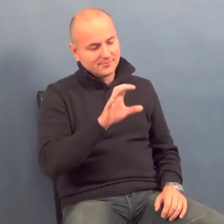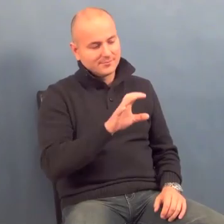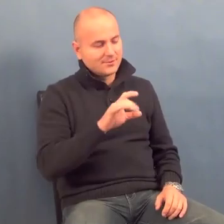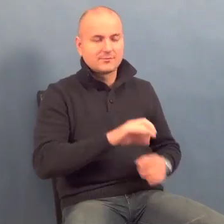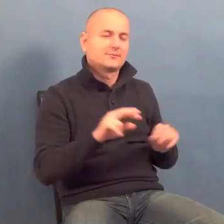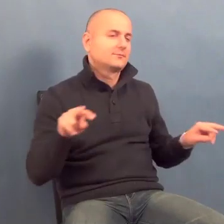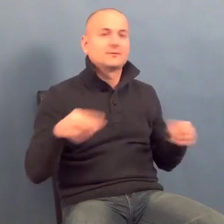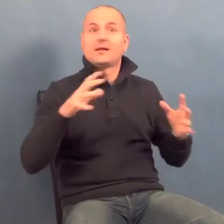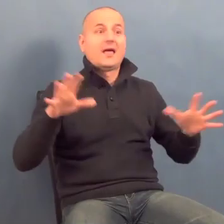W pewnym momencie ptak patrzy na kota i panikuje.